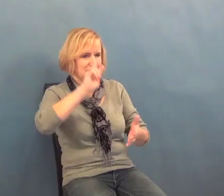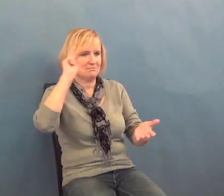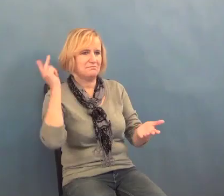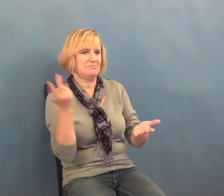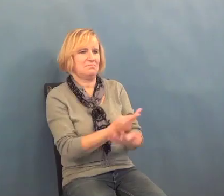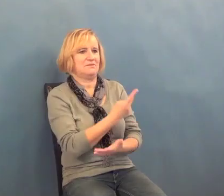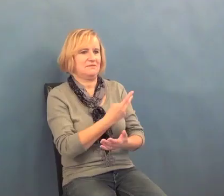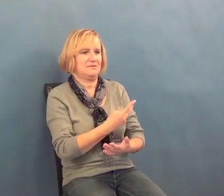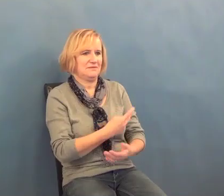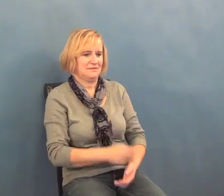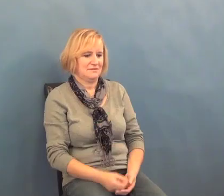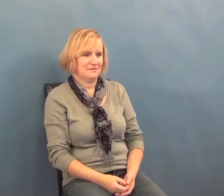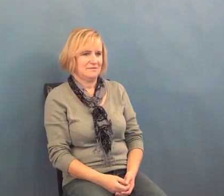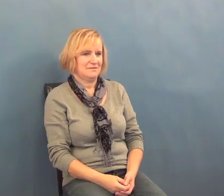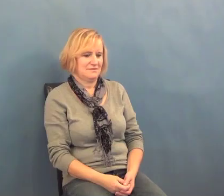Przewrócić się.